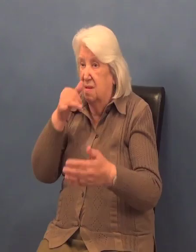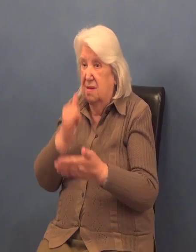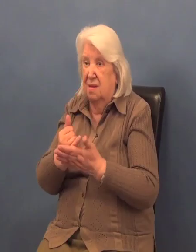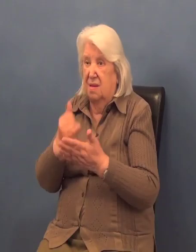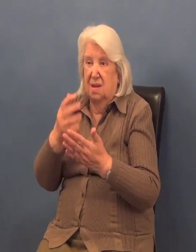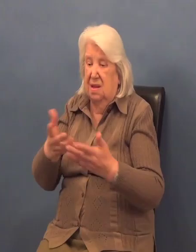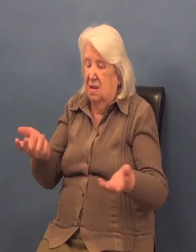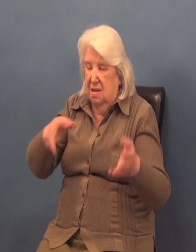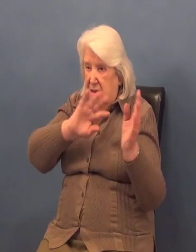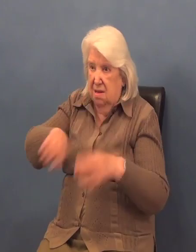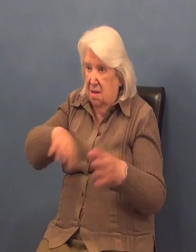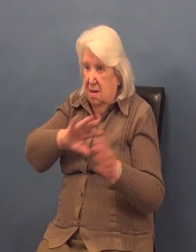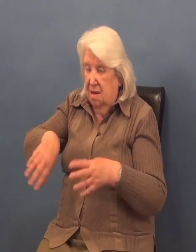Ewakuowali ludzi.